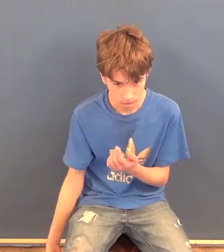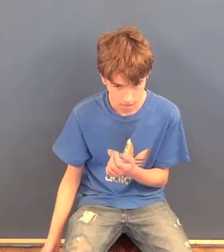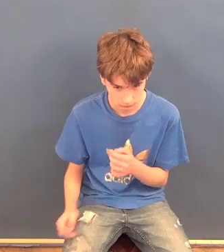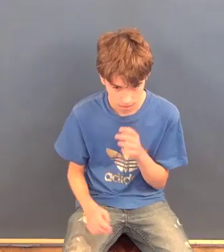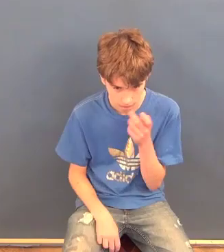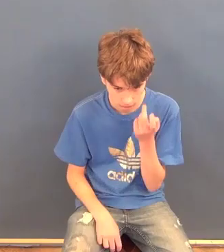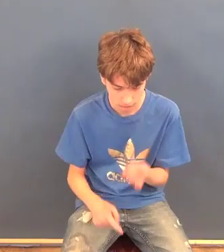Nie wiem.